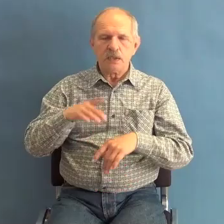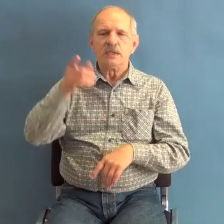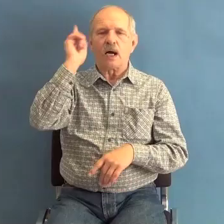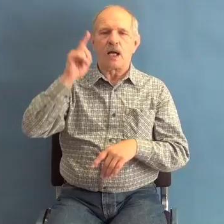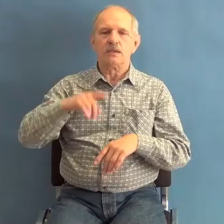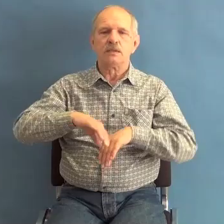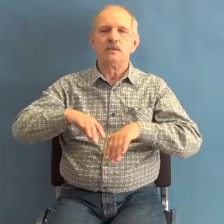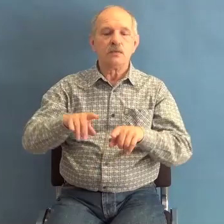Zakaz pływania.